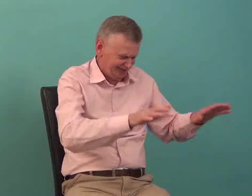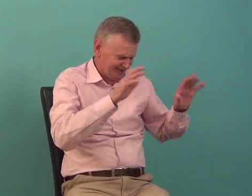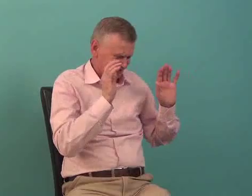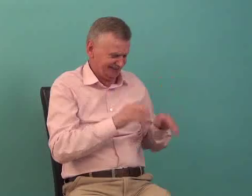Rozsypują się.